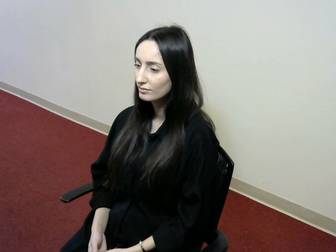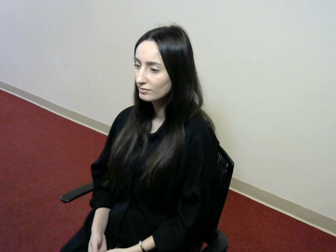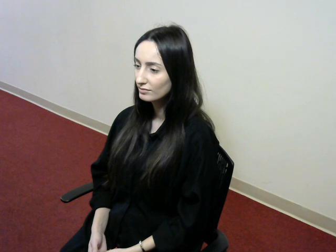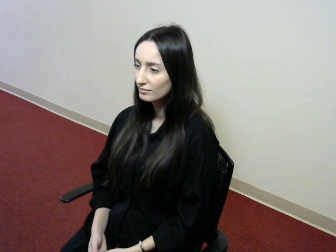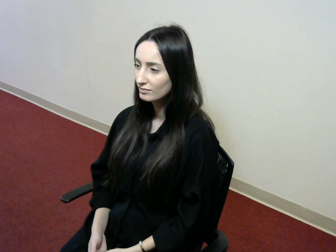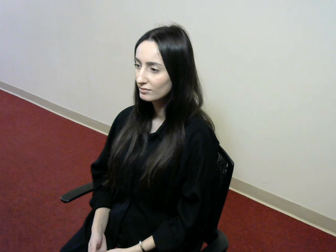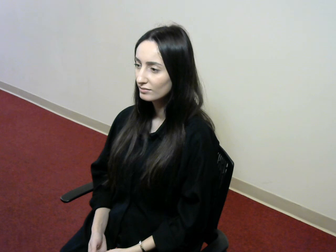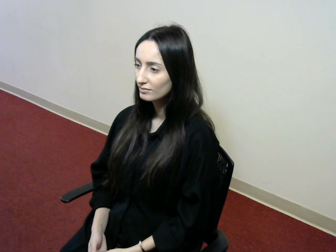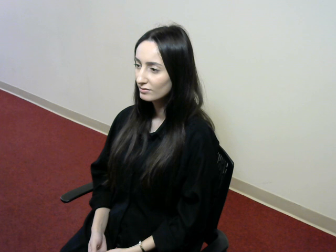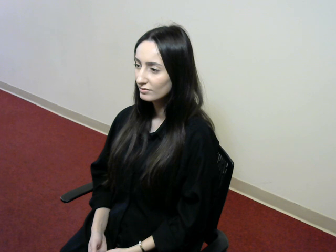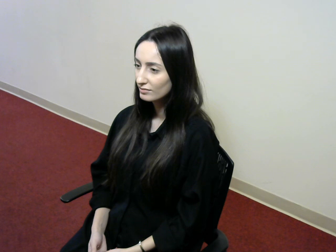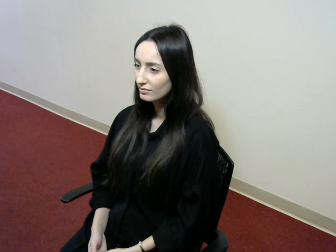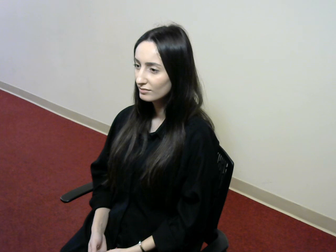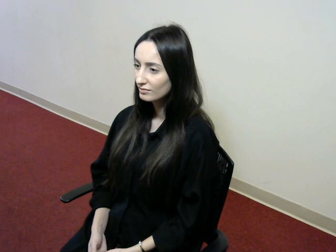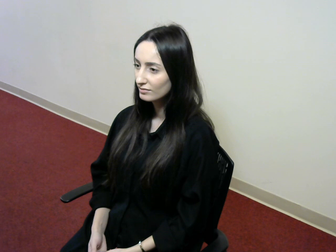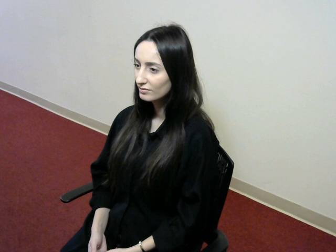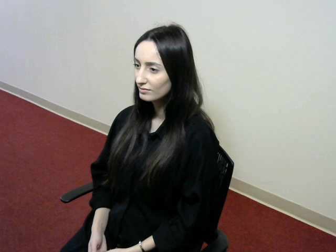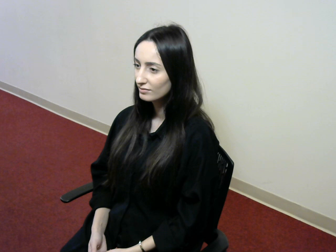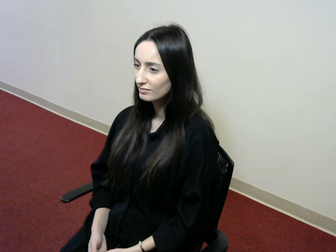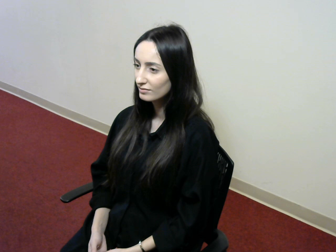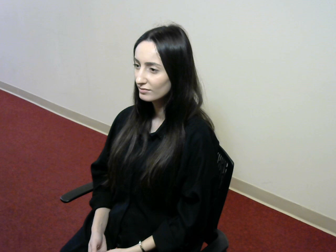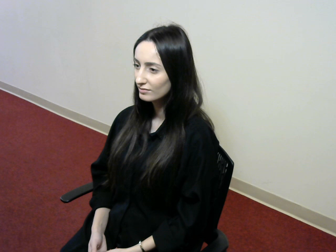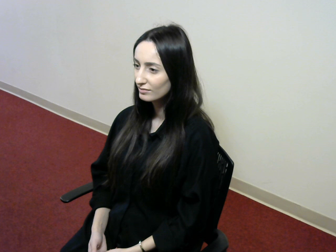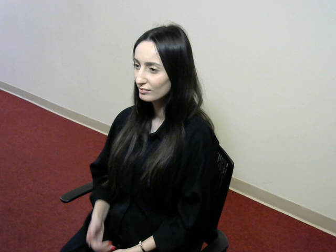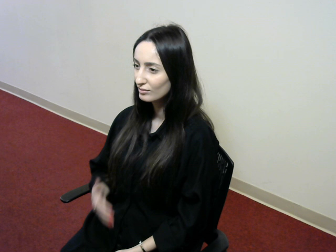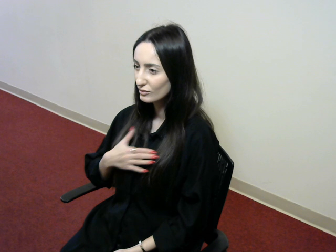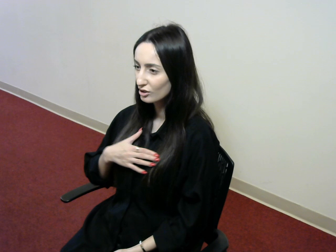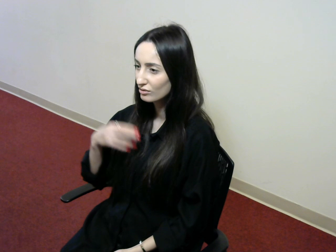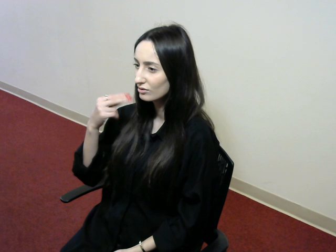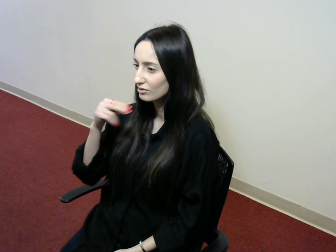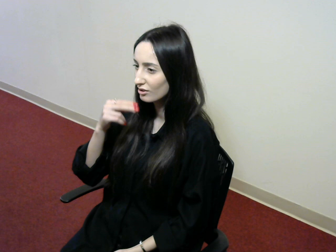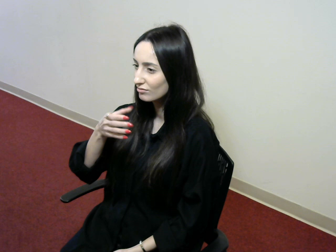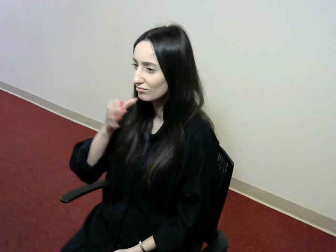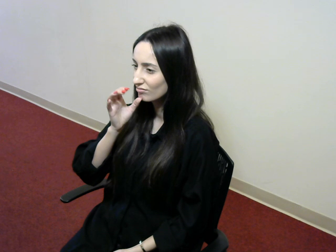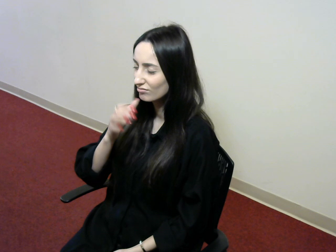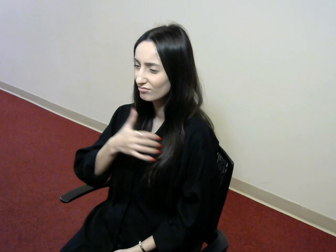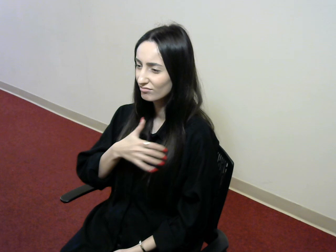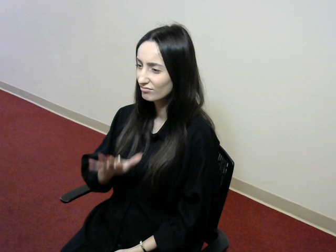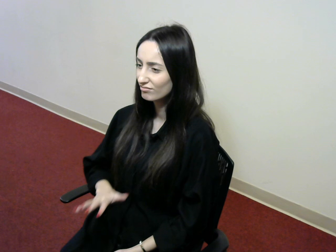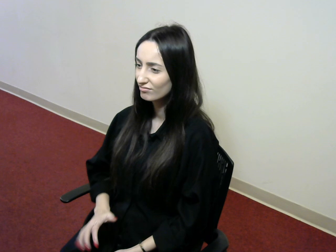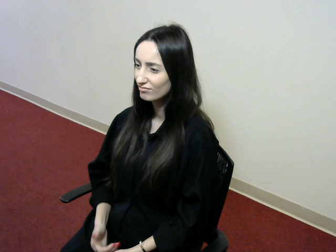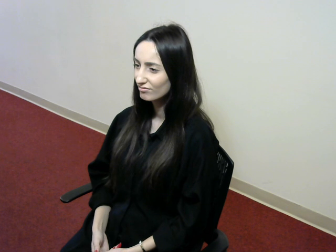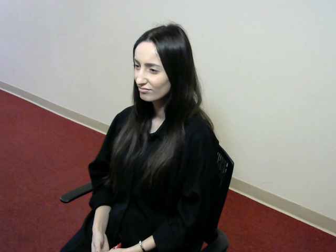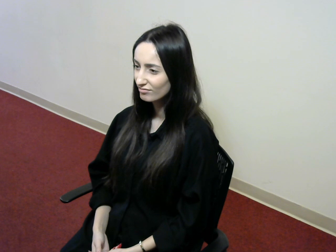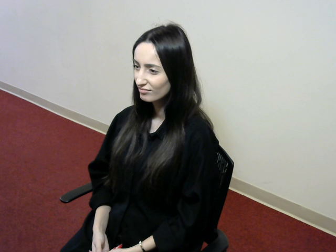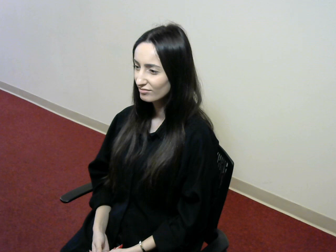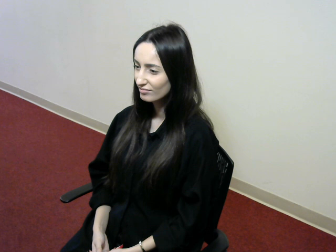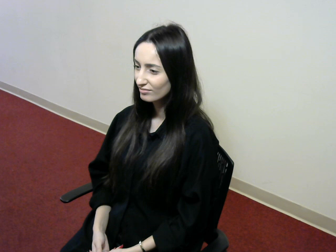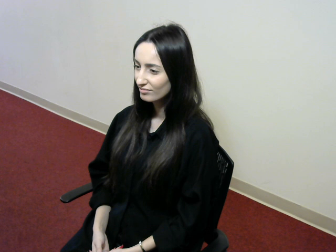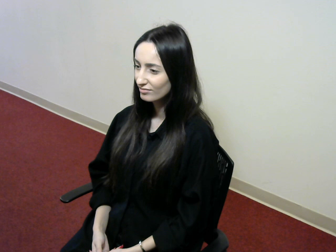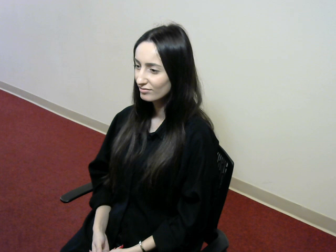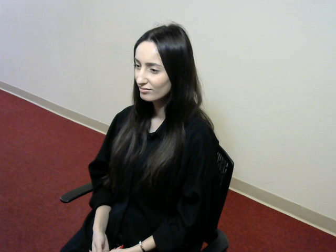Mən çay içmək istəmirəm